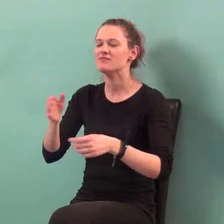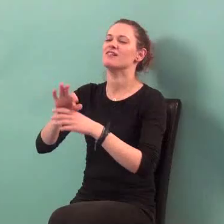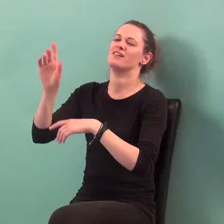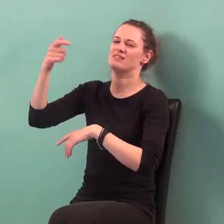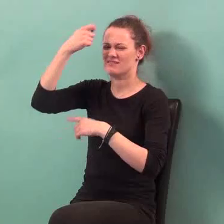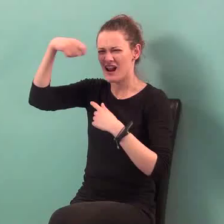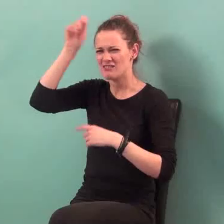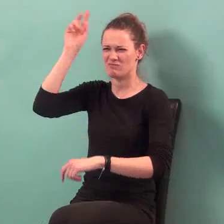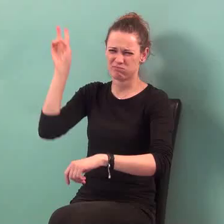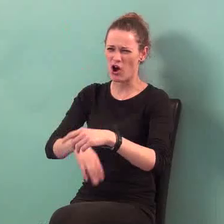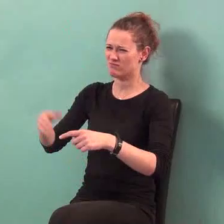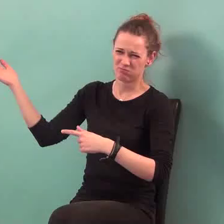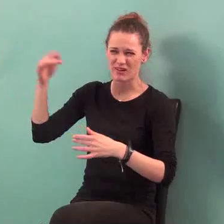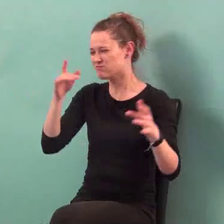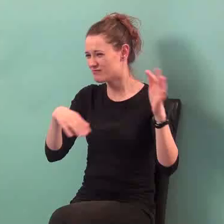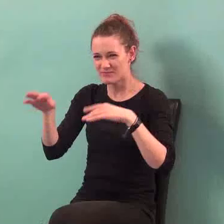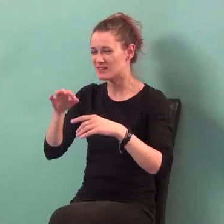Akurat przyjeżdża straż pożarna, policja.